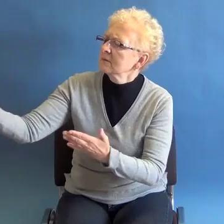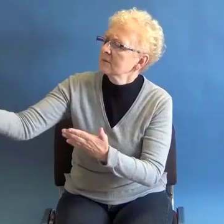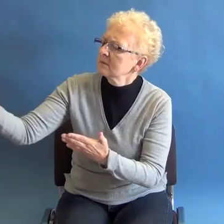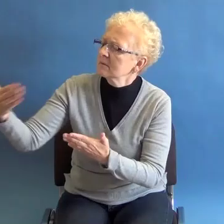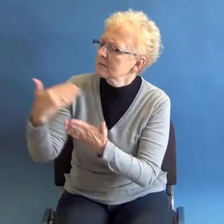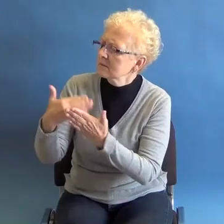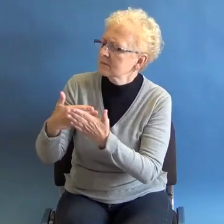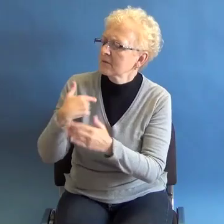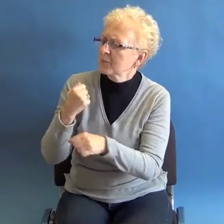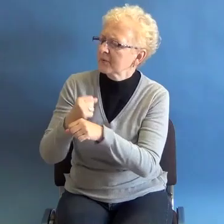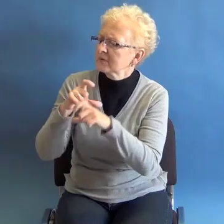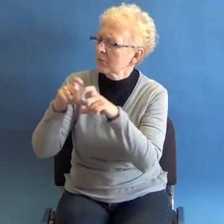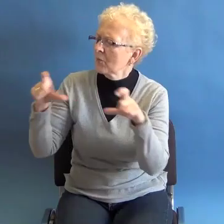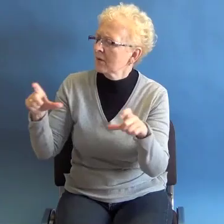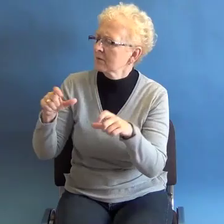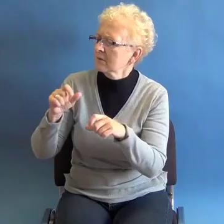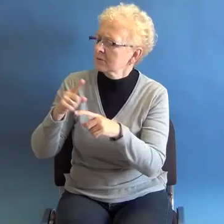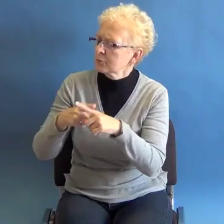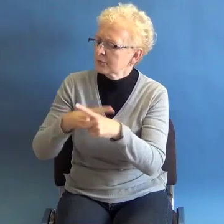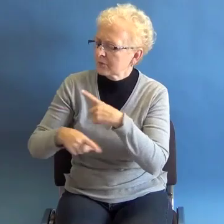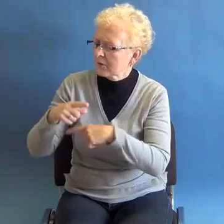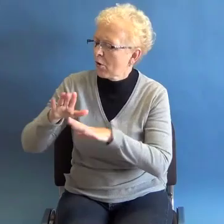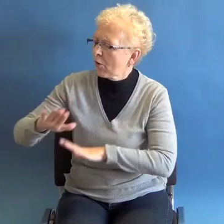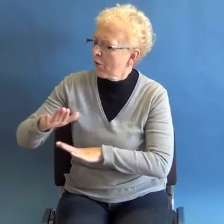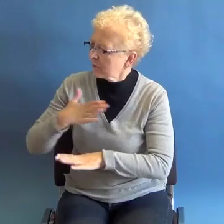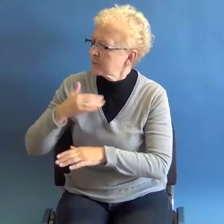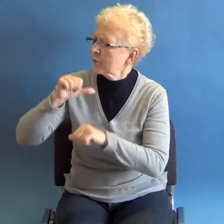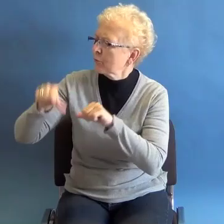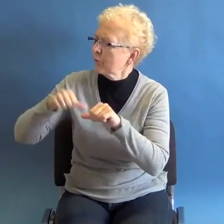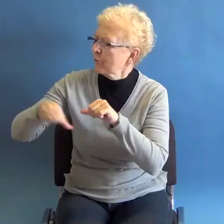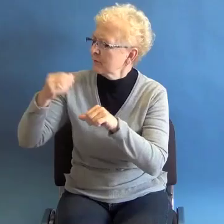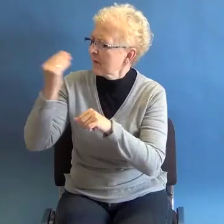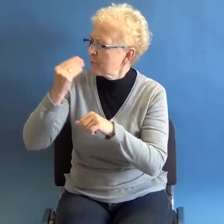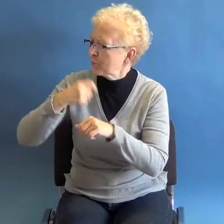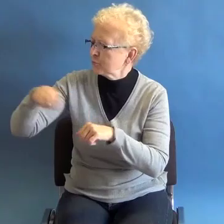Dlatego, że z zakładu pracy, spółdzielni inwalidów, mieliśmy co roku wyjazdy nad morze.